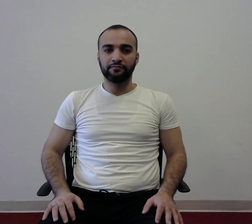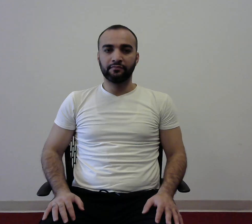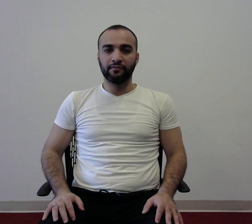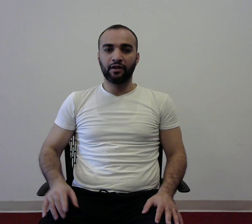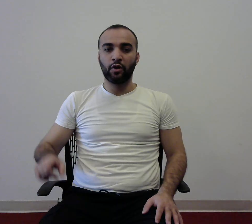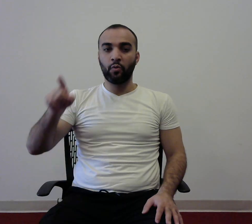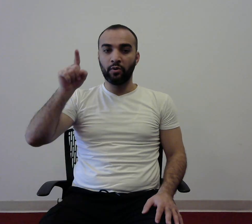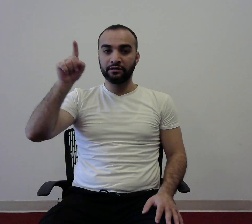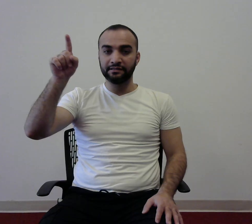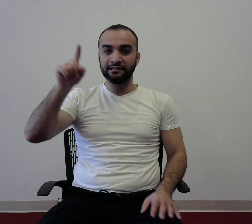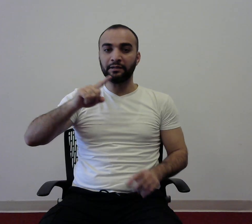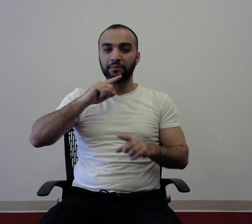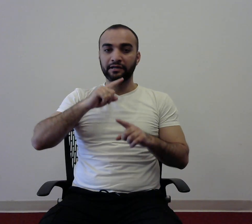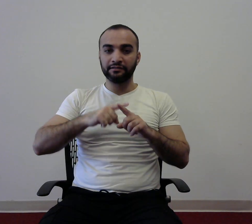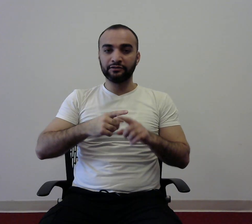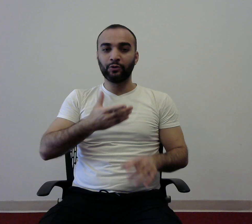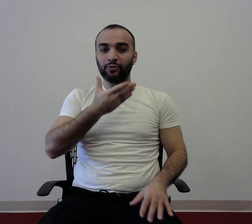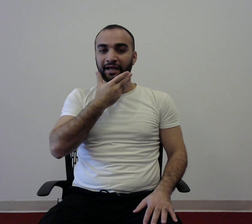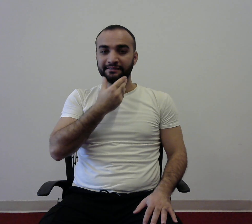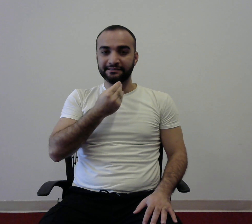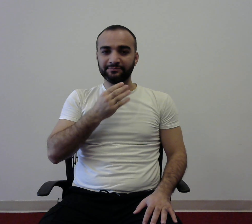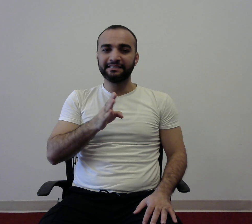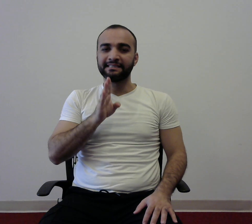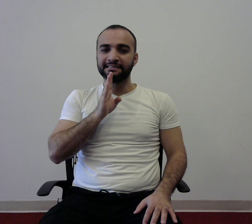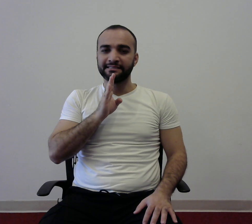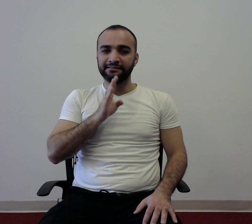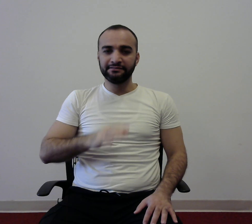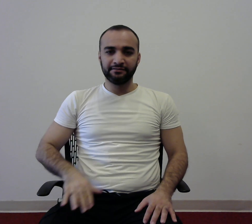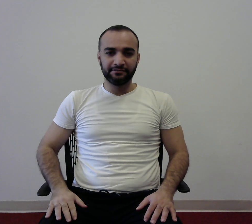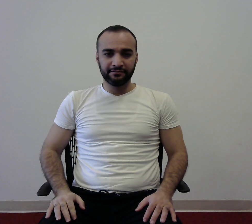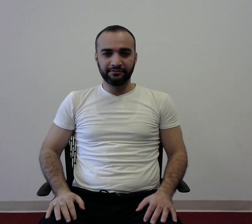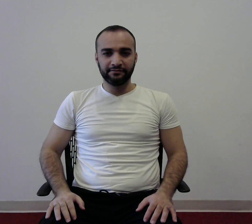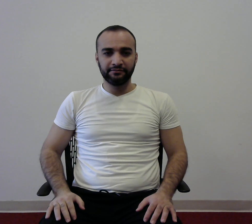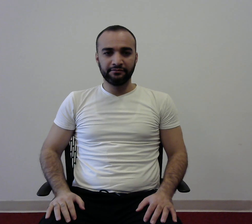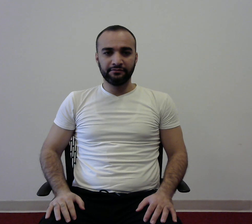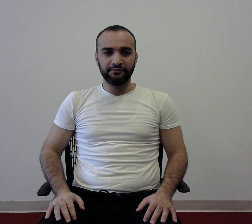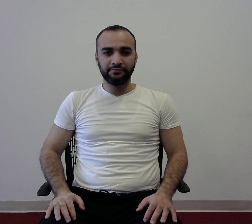Onun bacısı gözəl qızdır